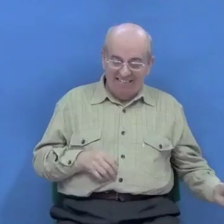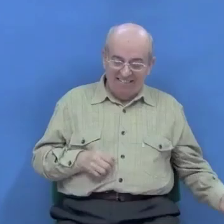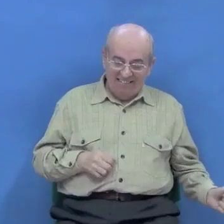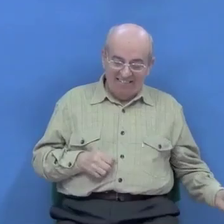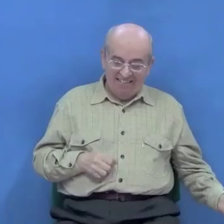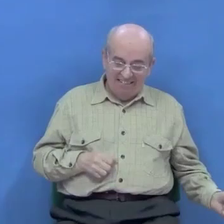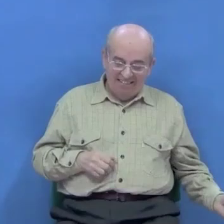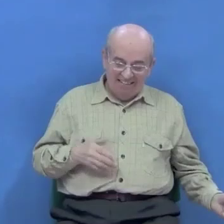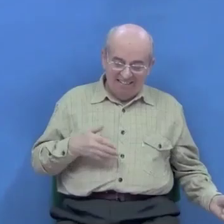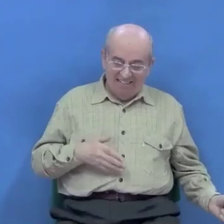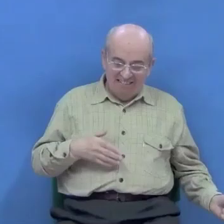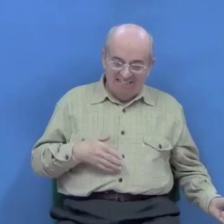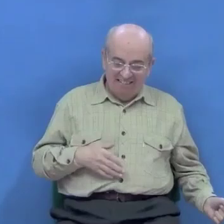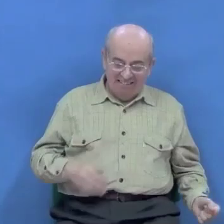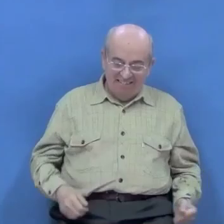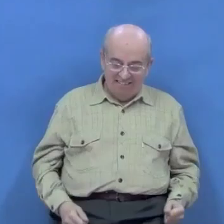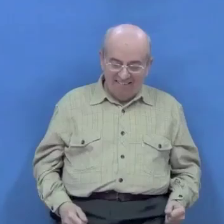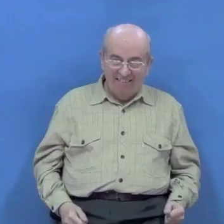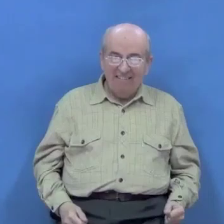Piłuje.